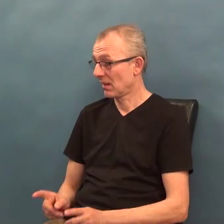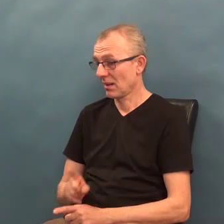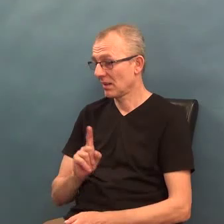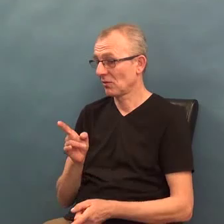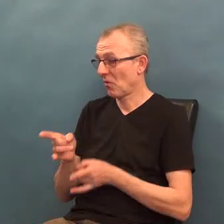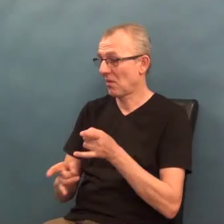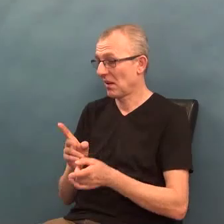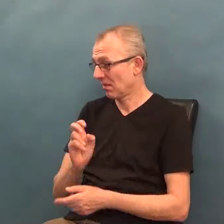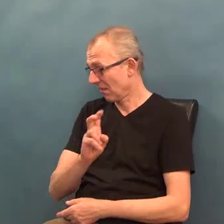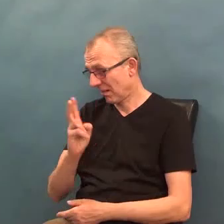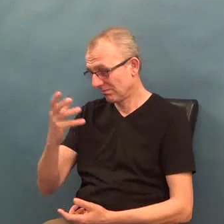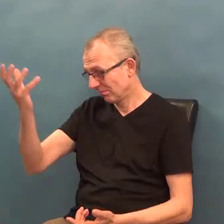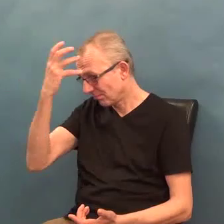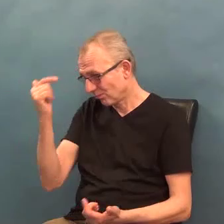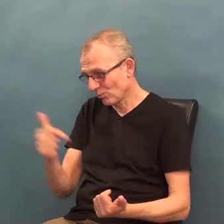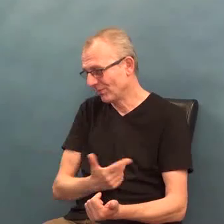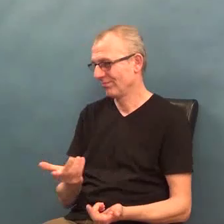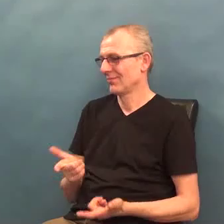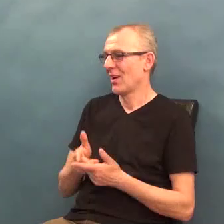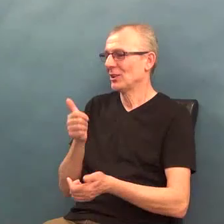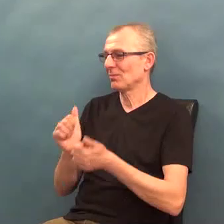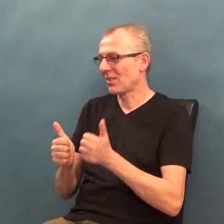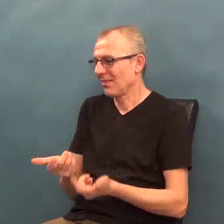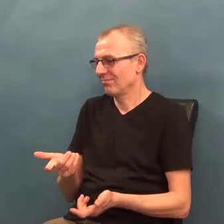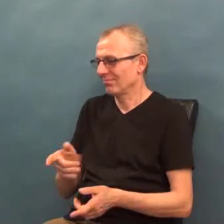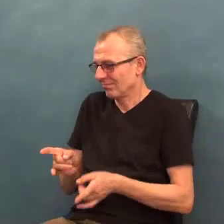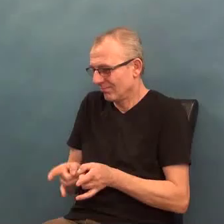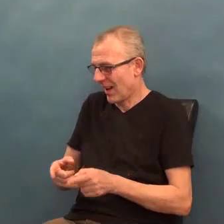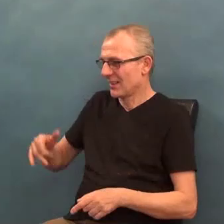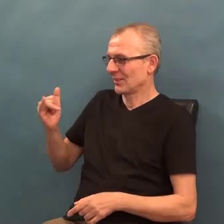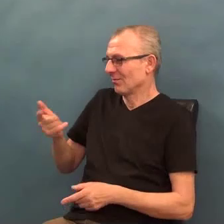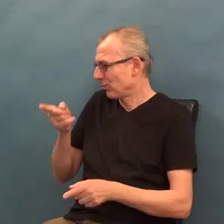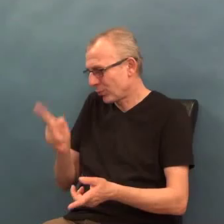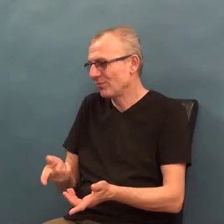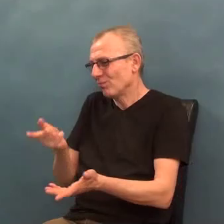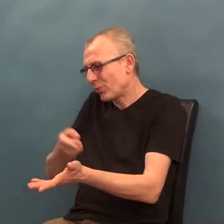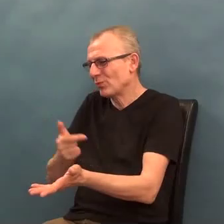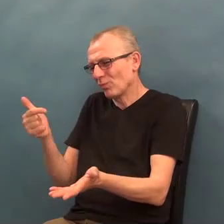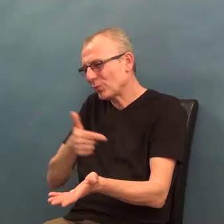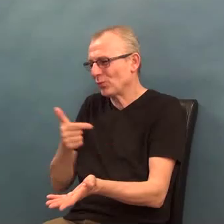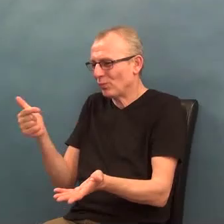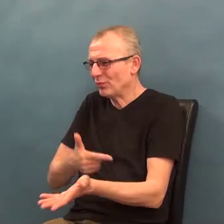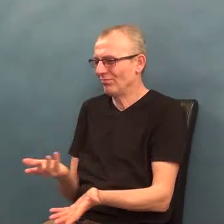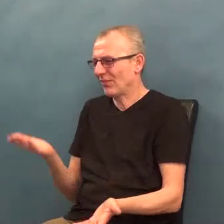Każdy rowerzysta musi mieć kask, a ten drugi sport... Sportowcy tak samo muszą mieć kask, każdy musi mieć.